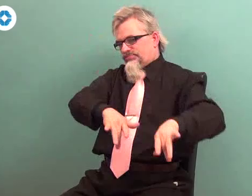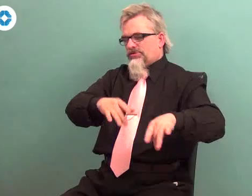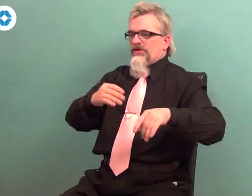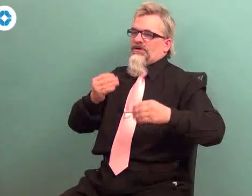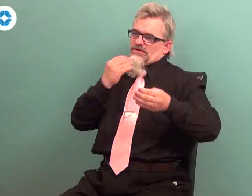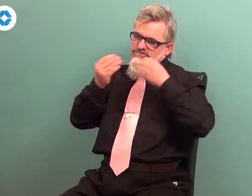Jedli.